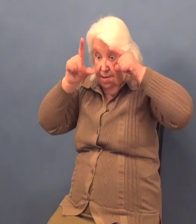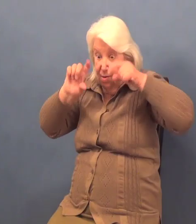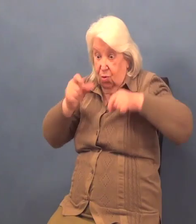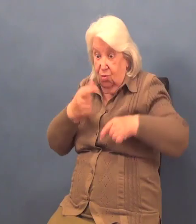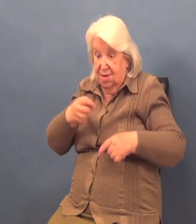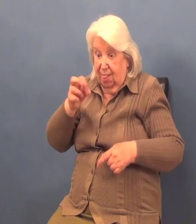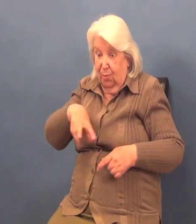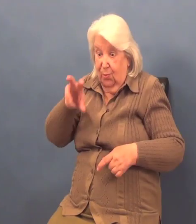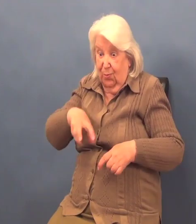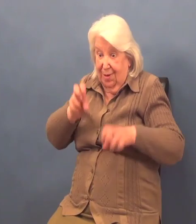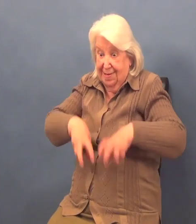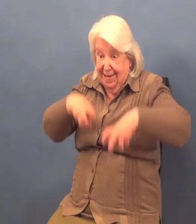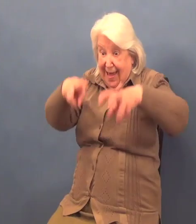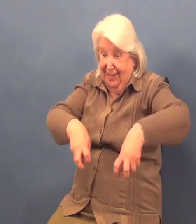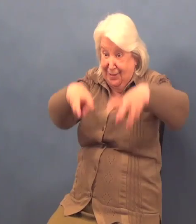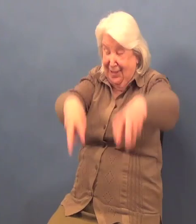"Co to za duch skacze?"